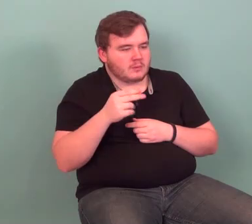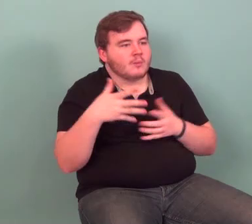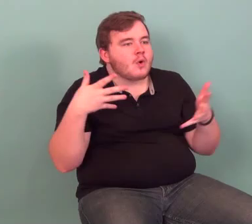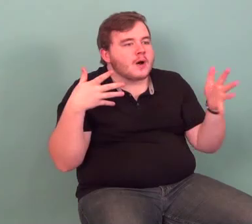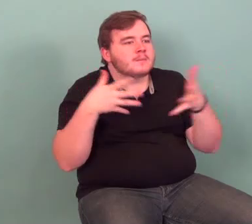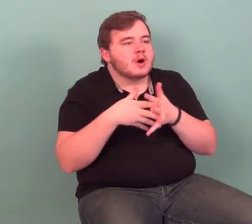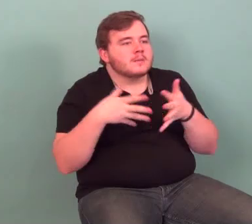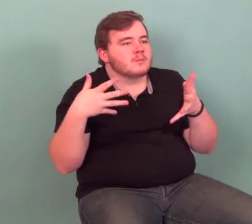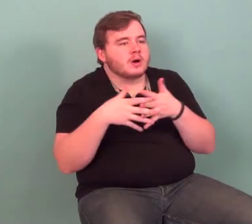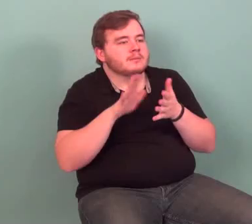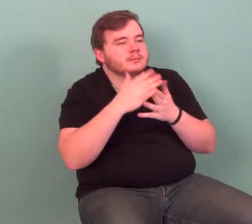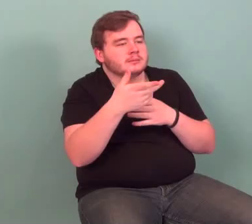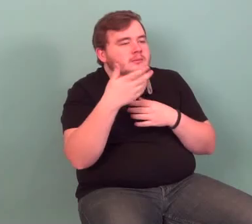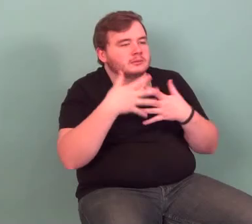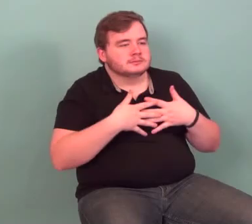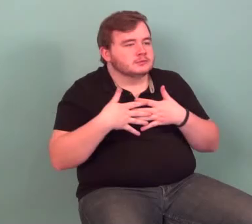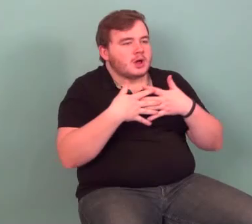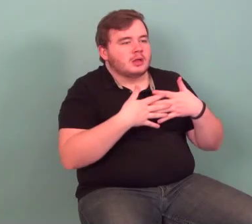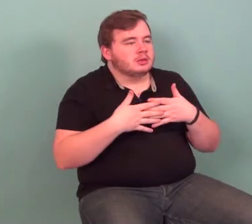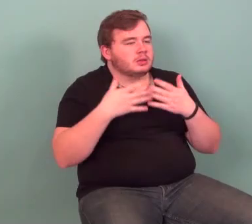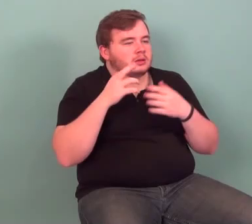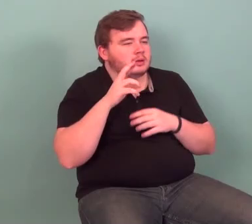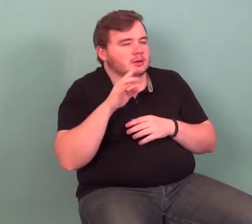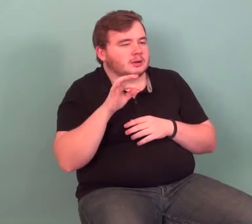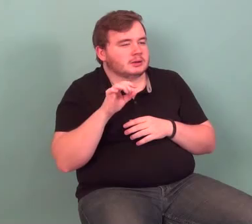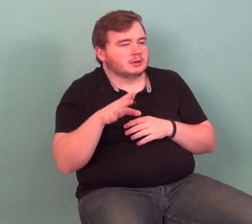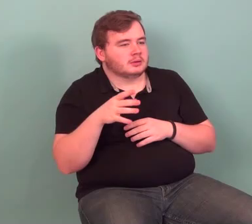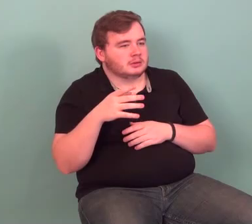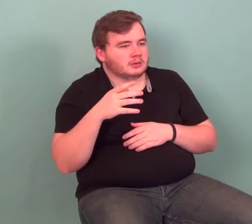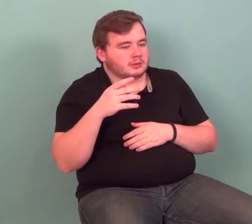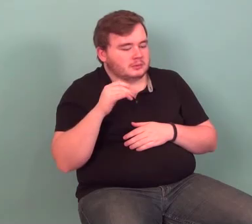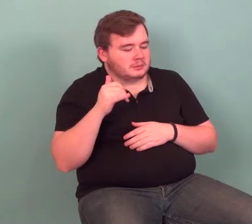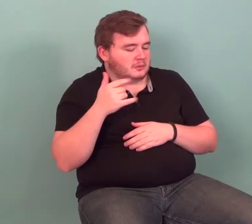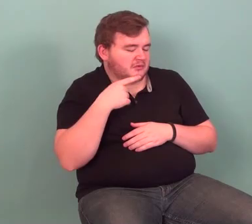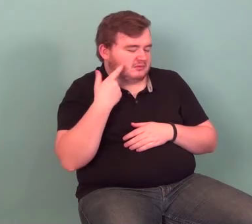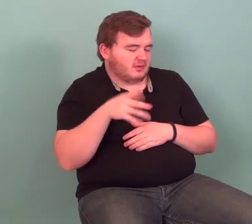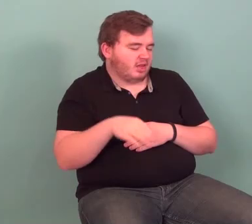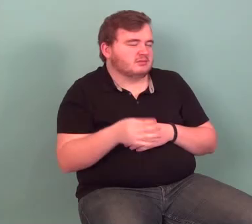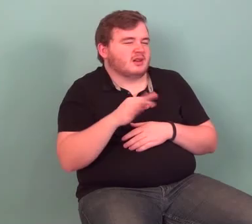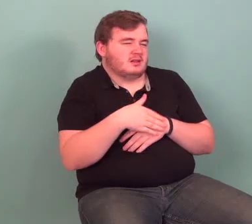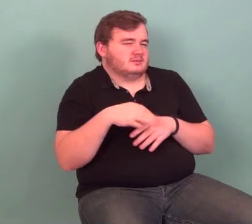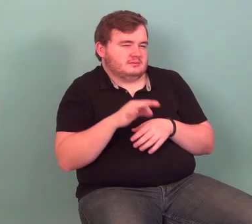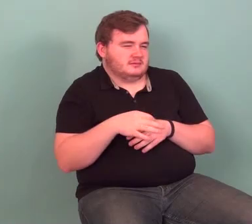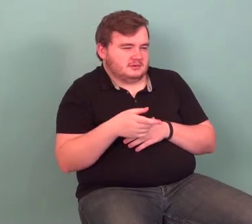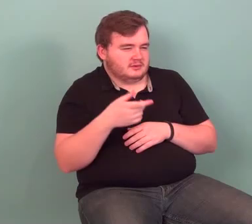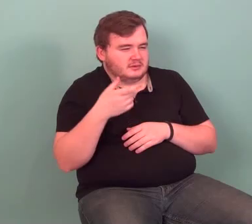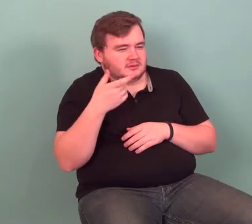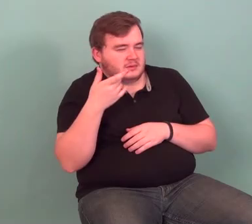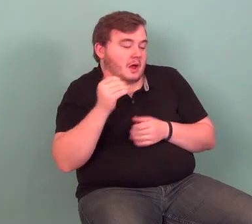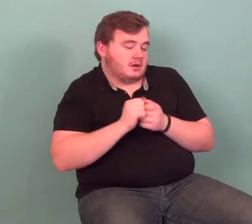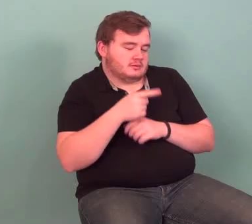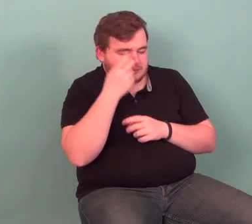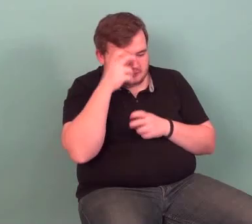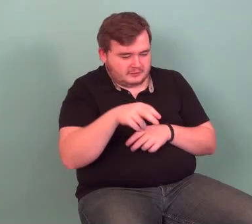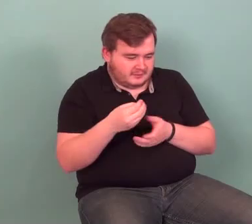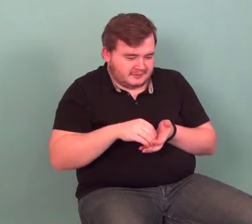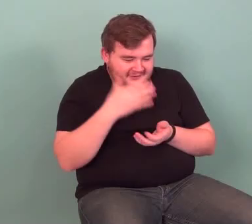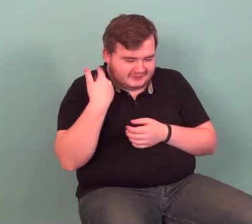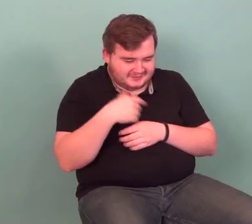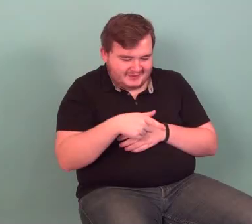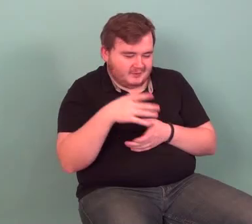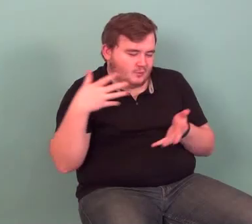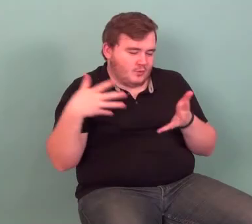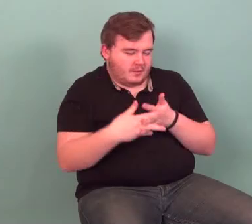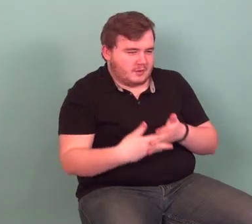Promieniowanie na przykład w RTG, powinno być żółte, a jest czerwone, to pewnie jest z innego państwa albo wymyślone.